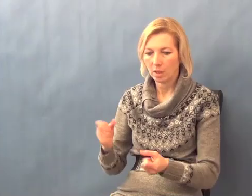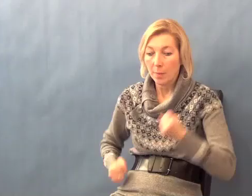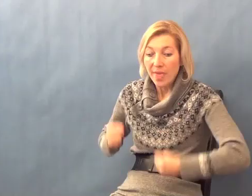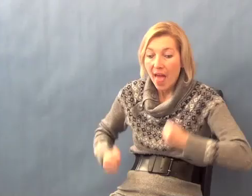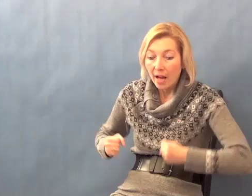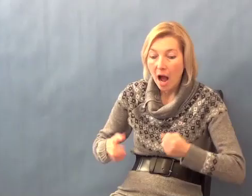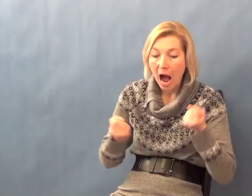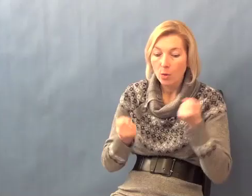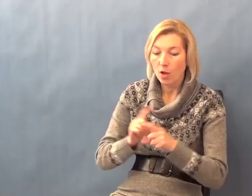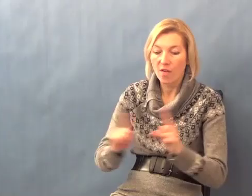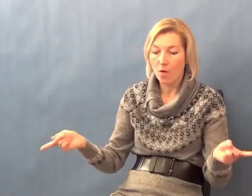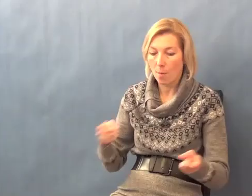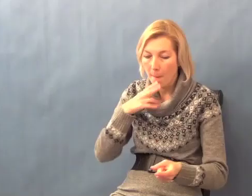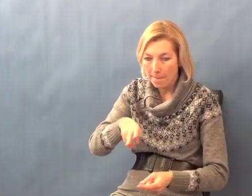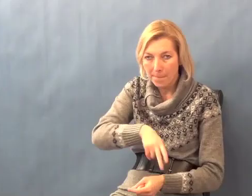Może, nie wolno biegać ze względu na auta?